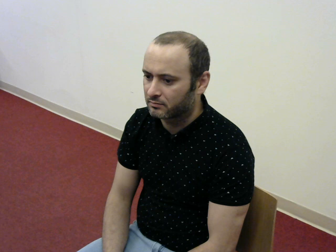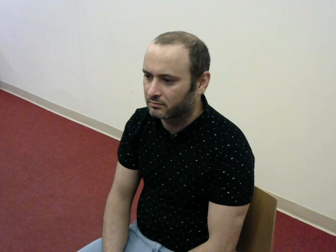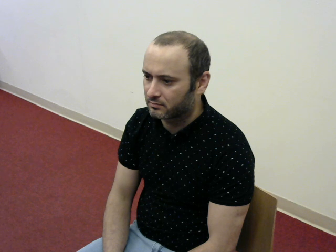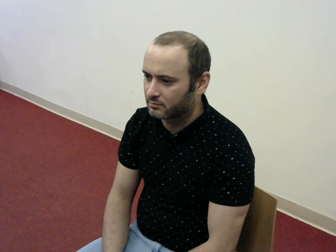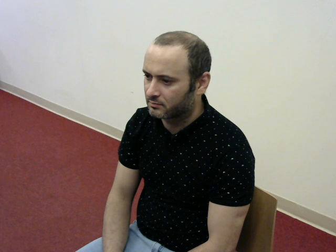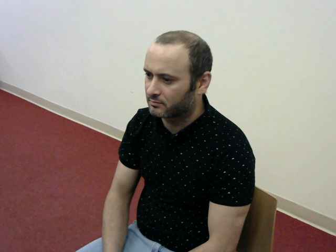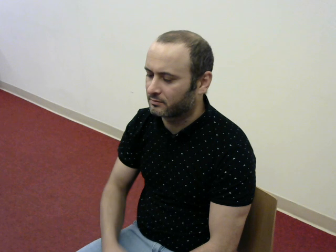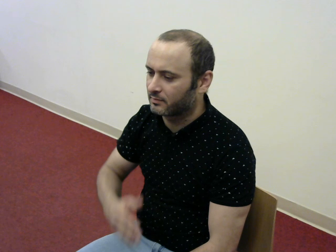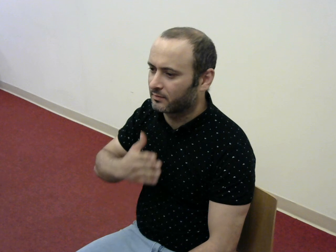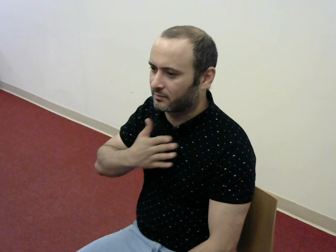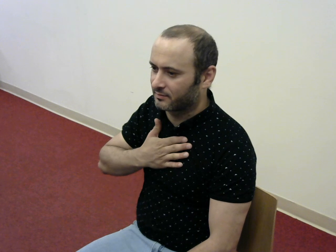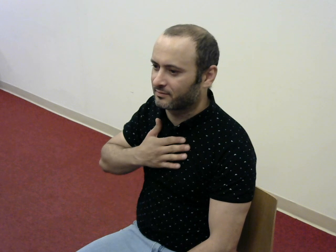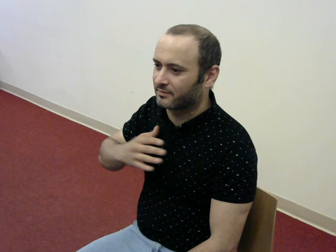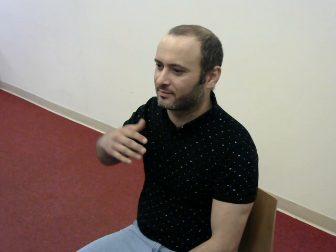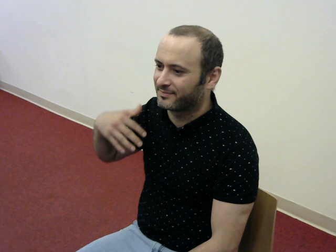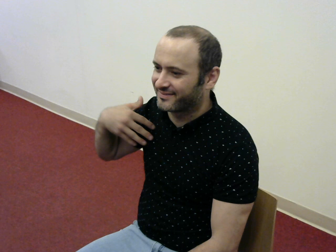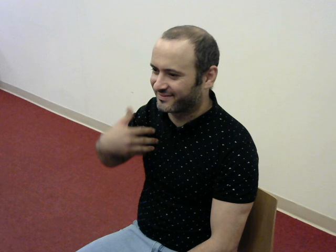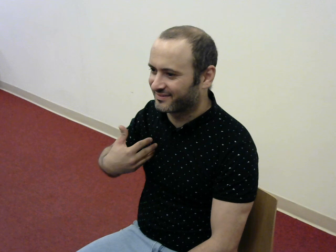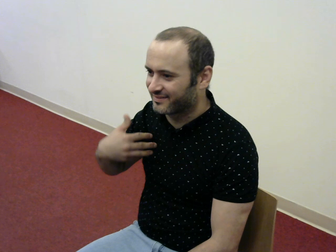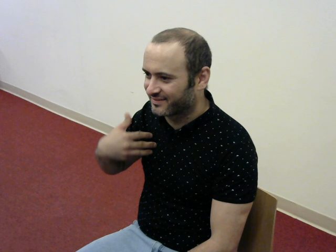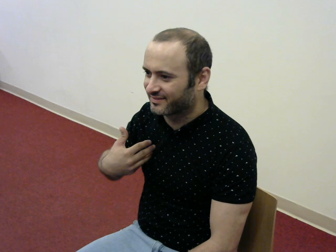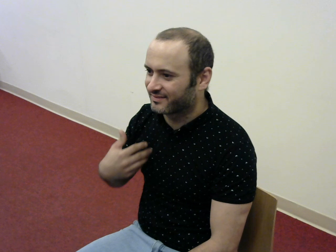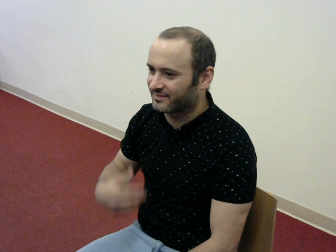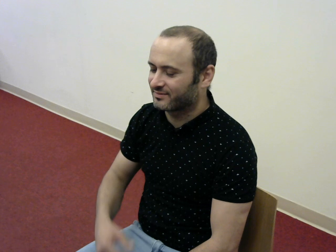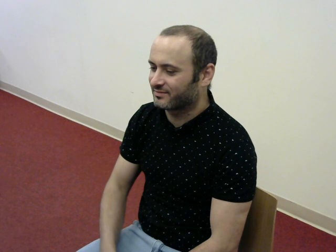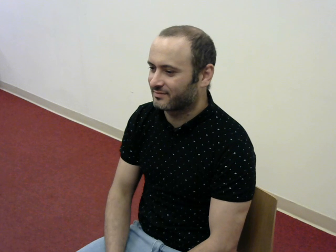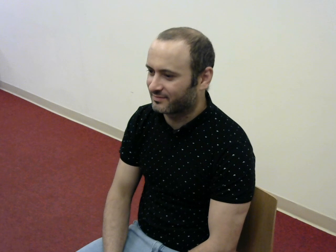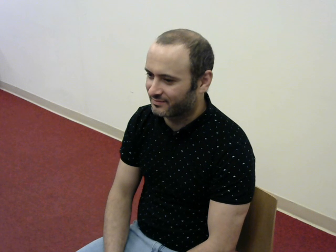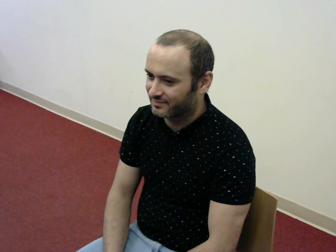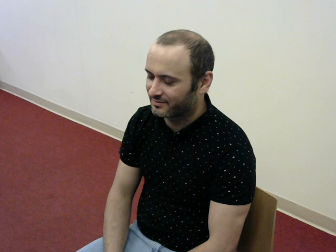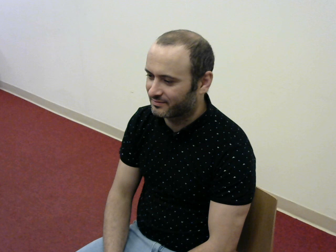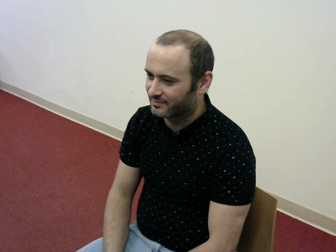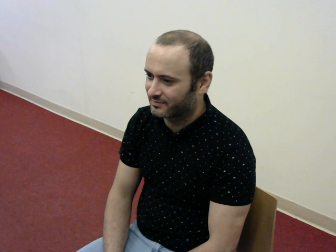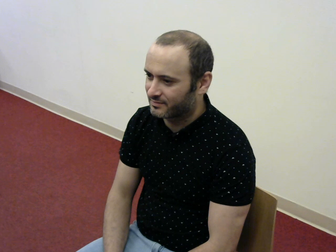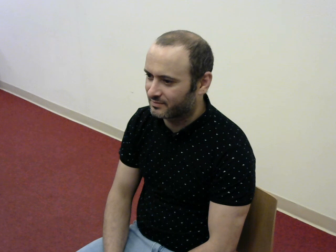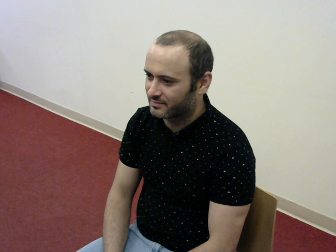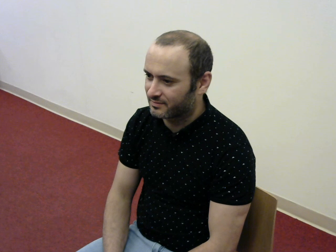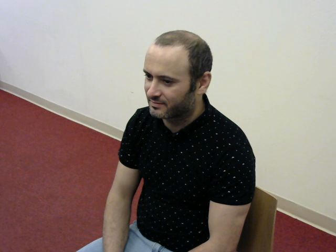Mən subayam